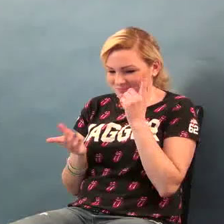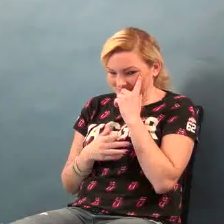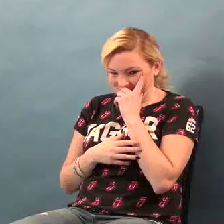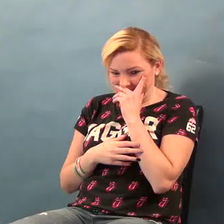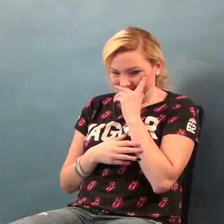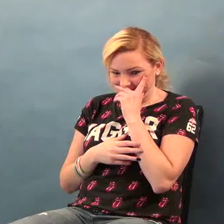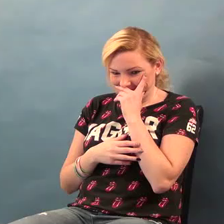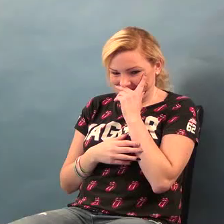Później to jestem zajęta.